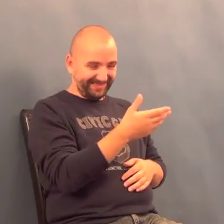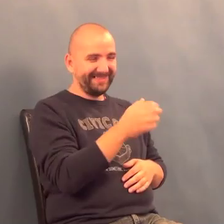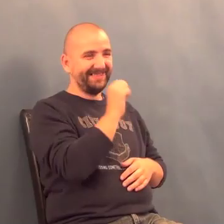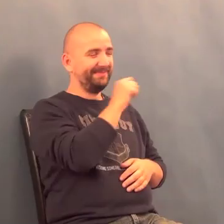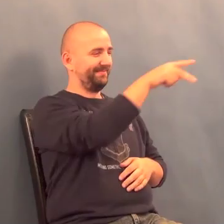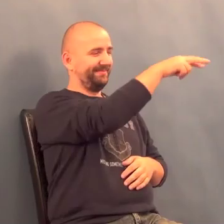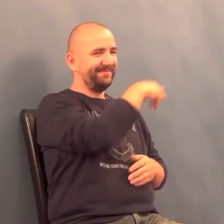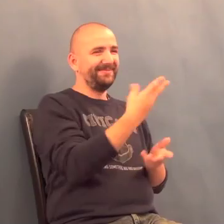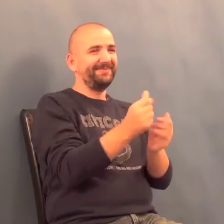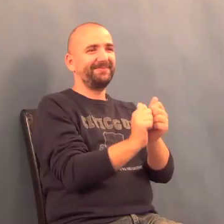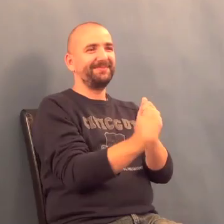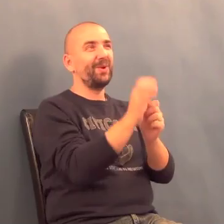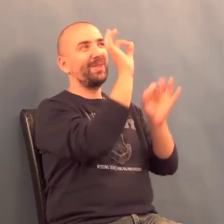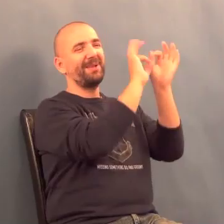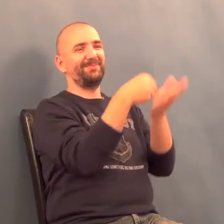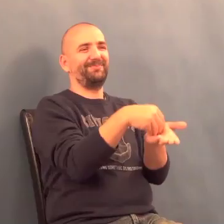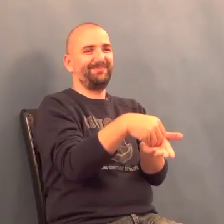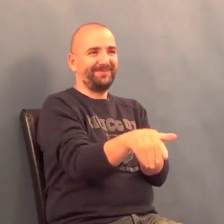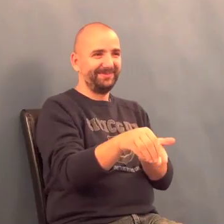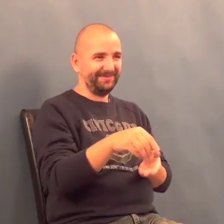Przychodzi staruszka i chce zapłacić za naprawę szyby.